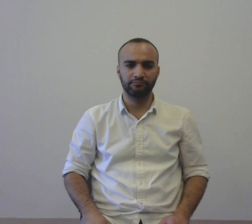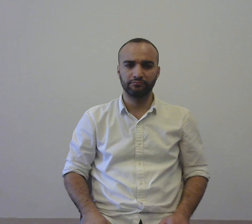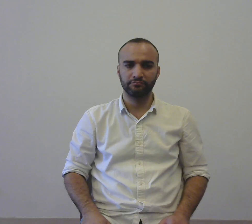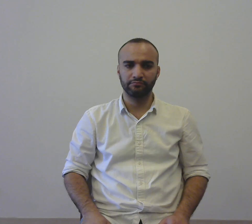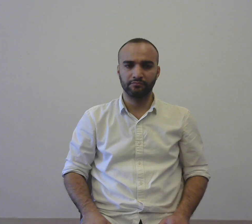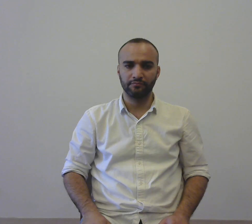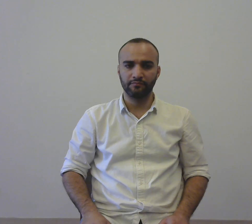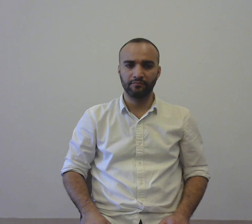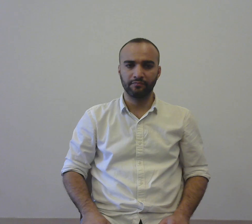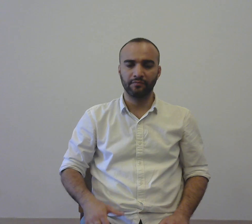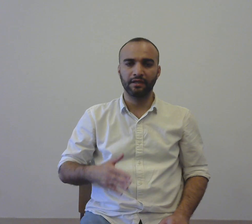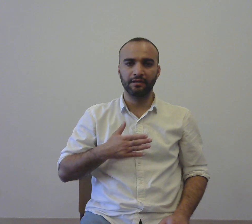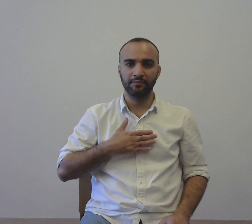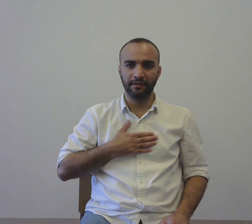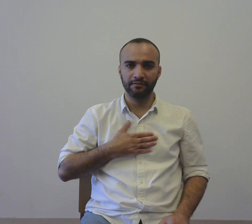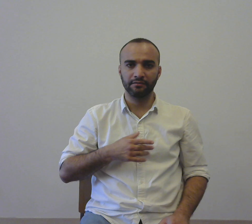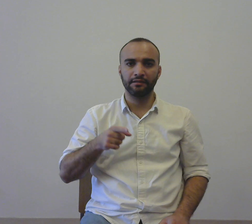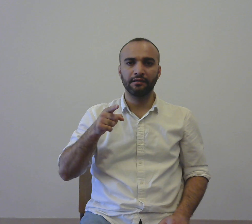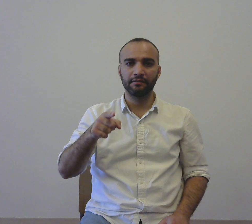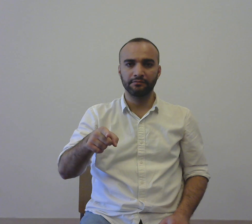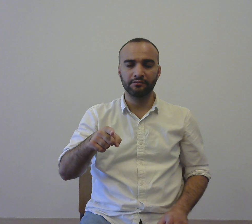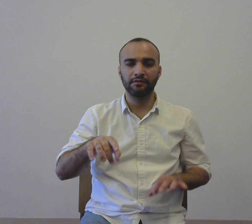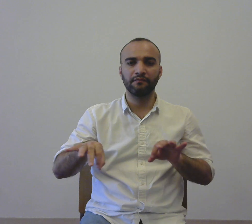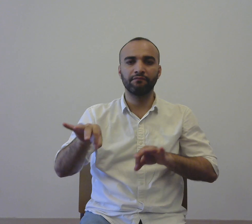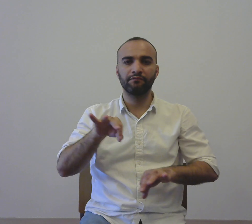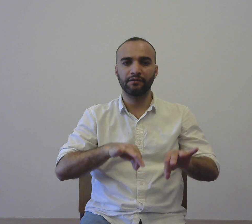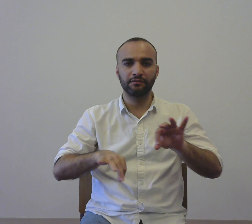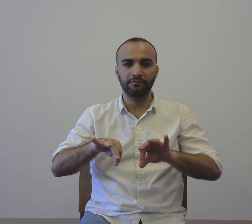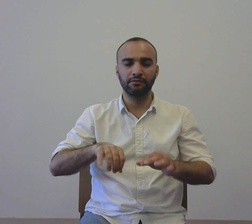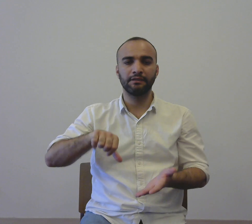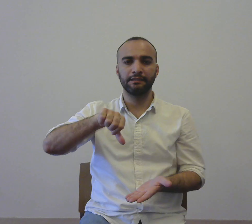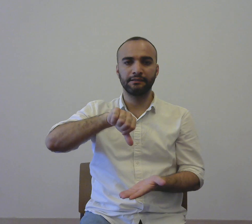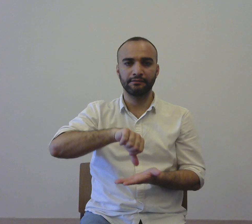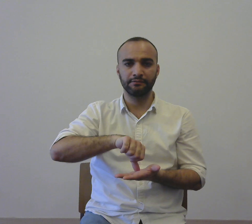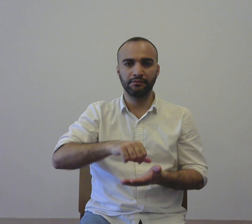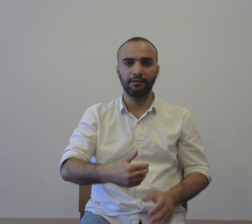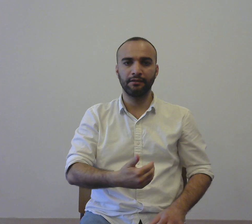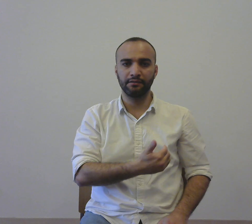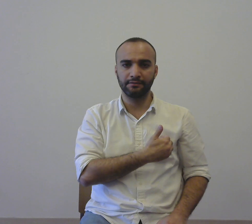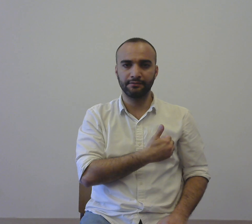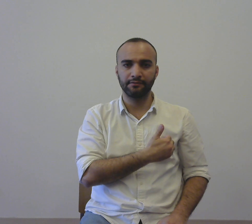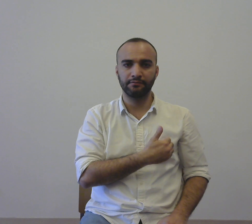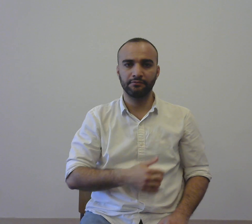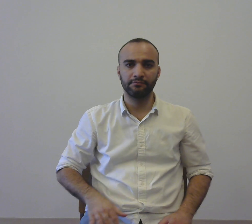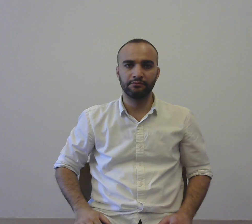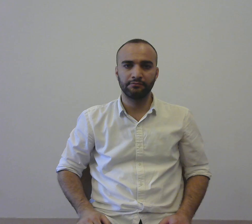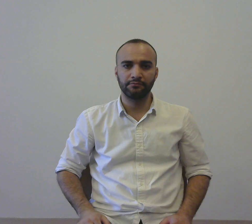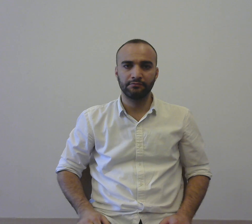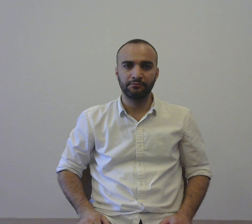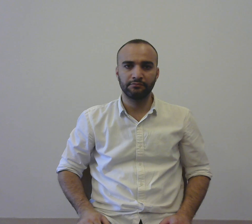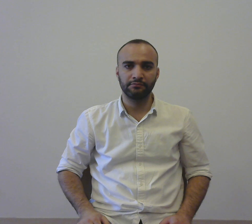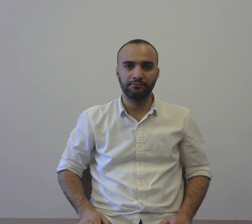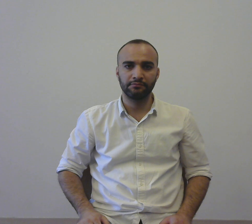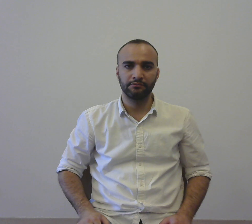Mən sizin layihədə iştirak etmək istərdim